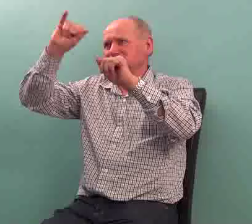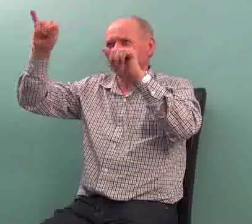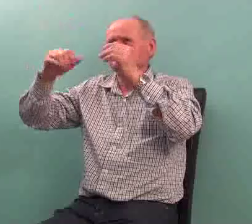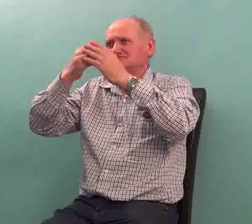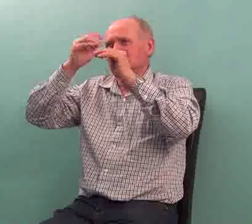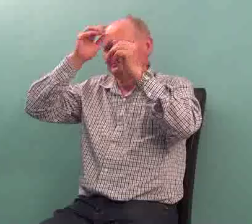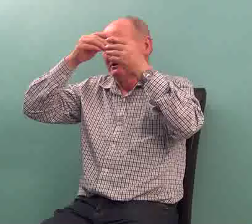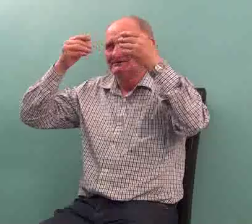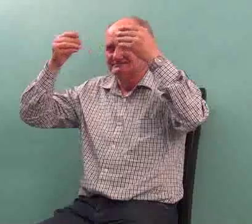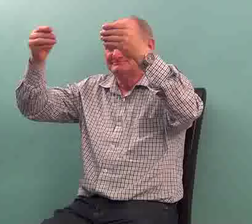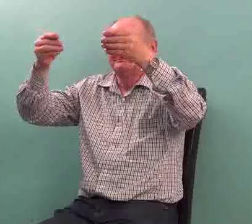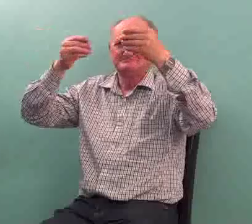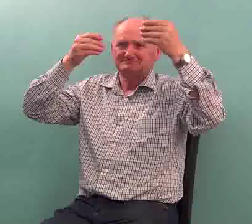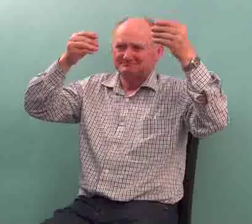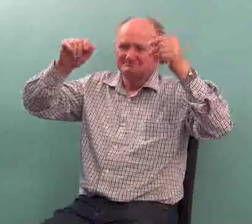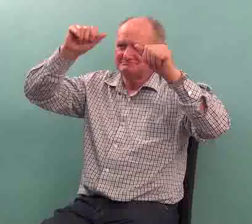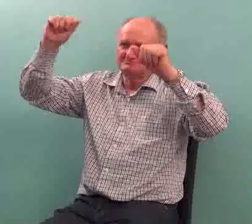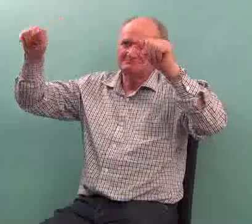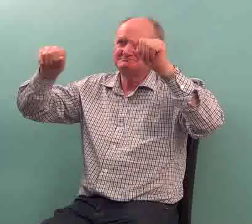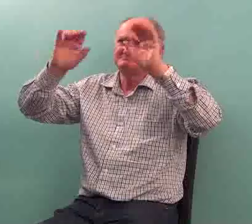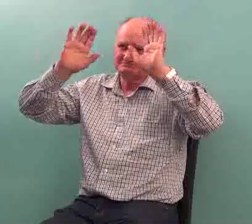Już włożył obie szyby i zaczął kitować.